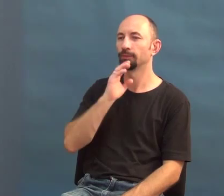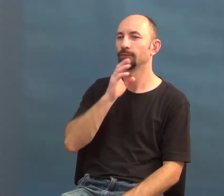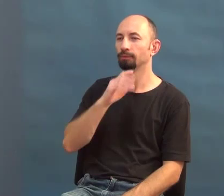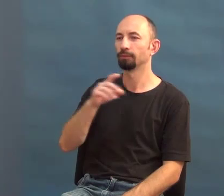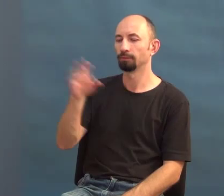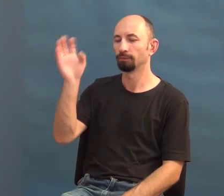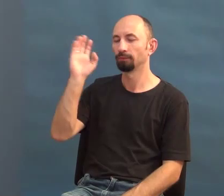Prosto.